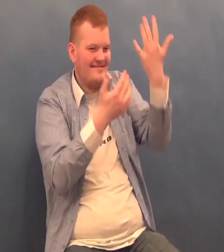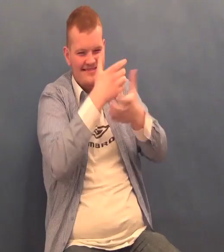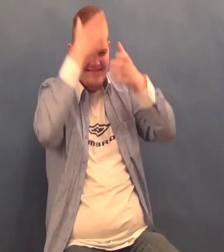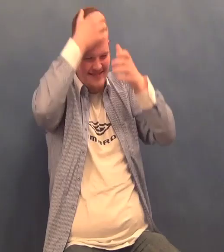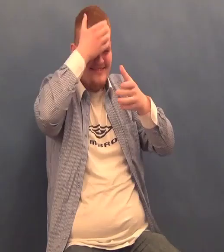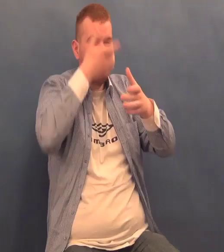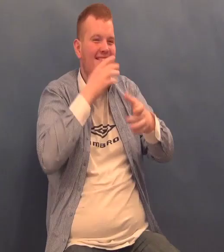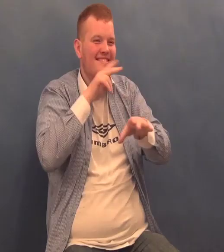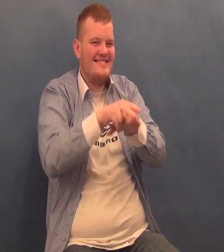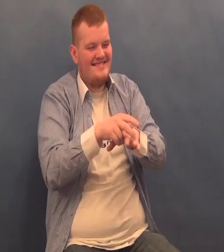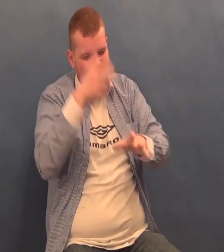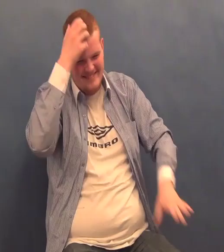Ma na głowie kosz na śmieci, zdejmuje go.